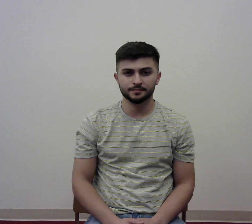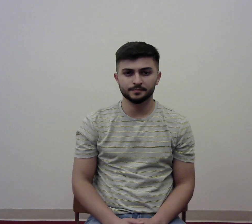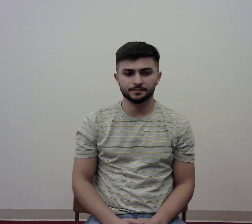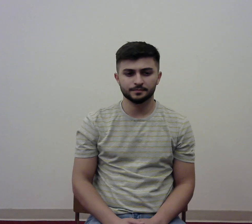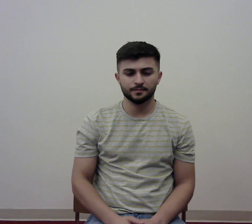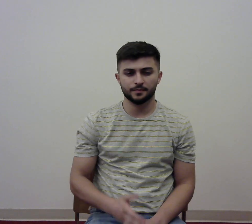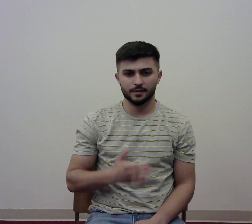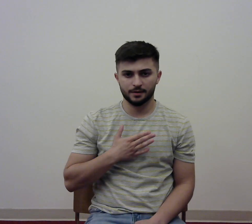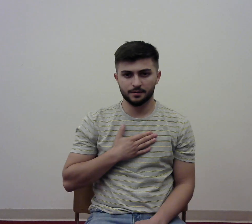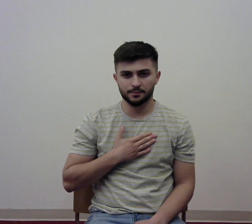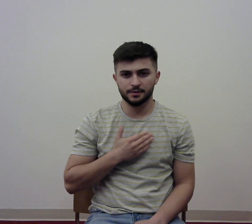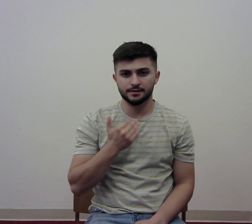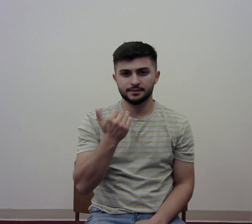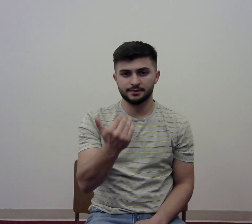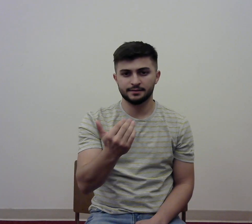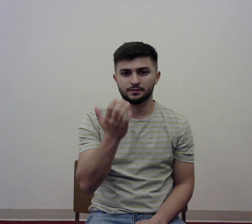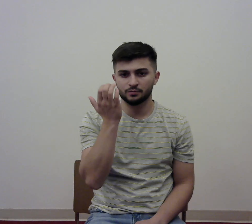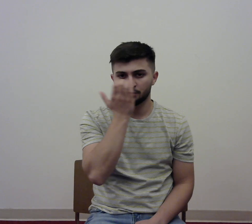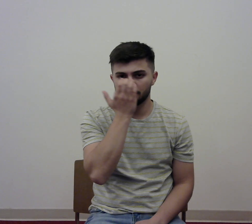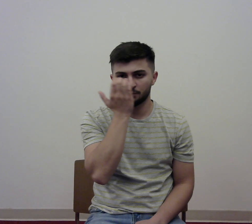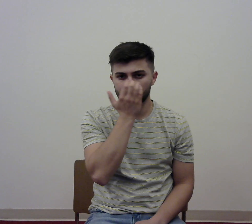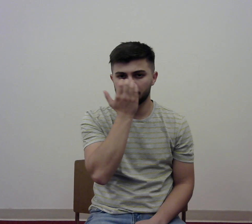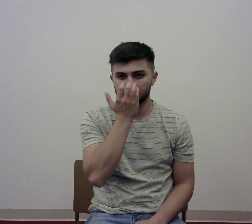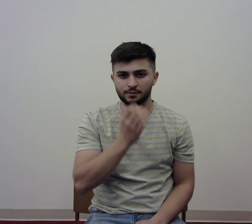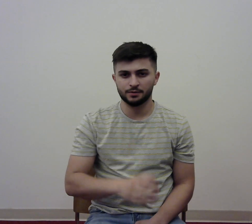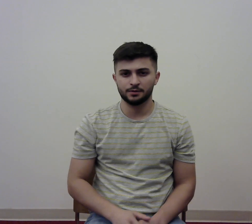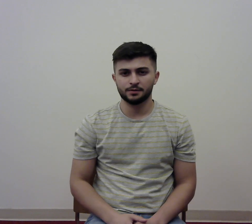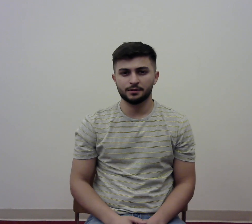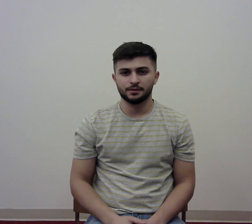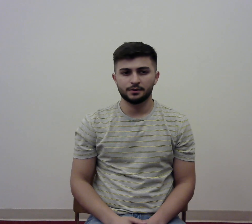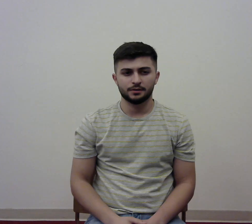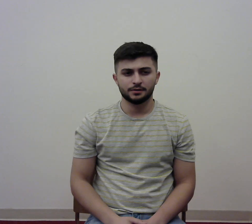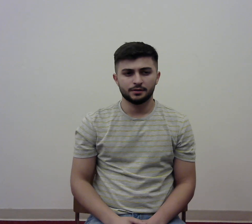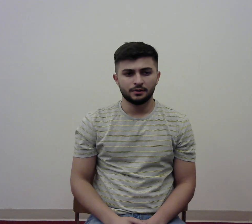Mən sizi görmürəm